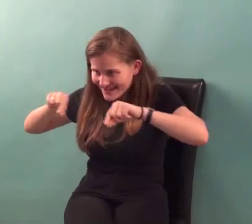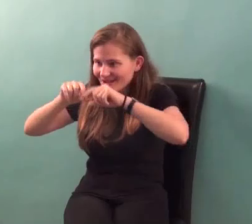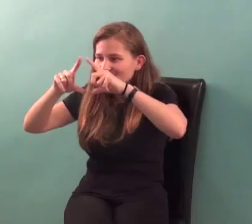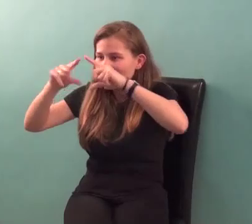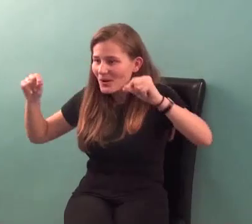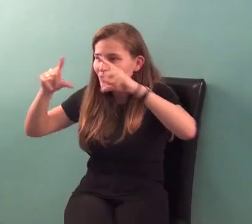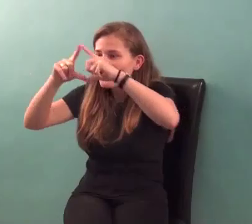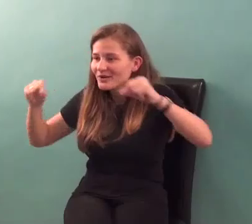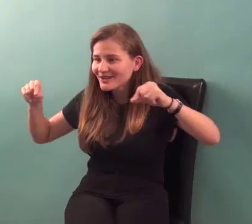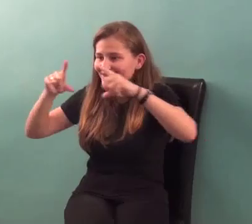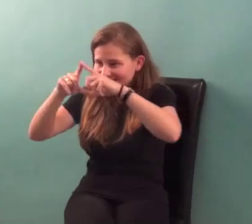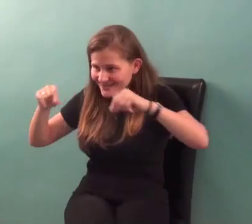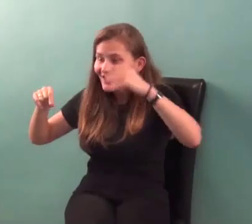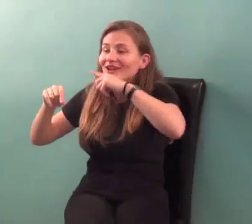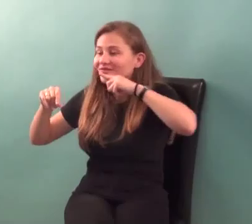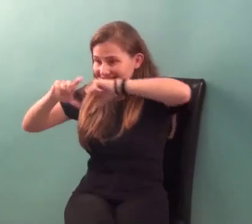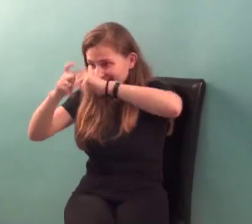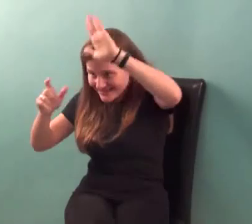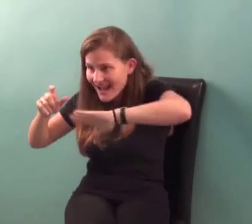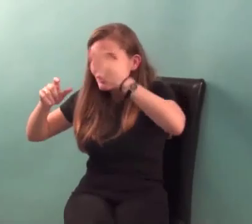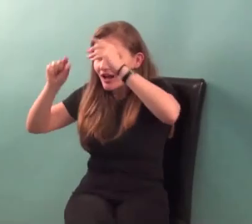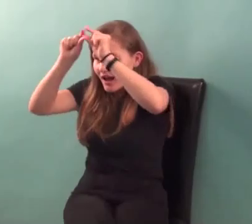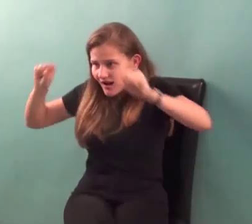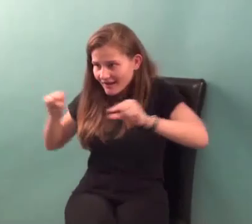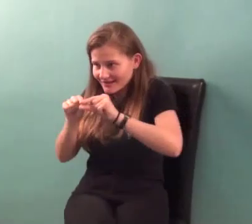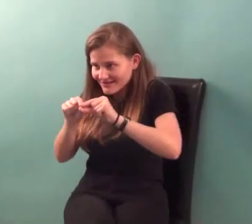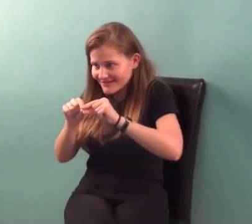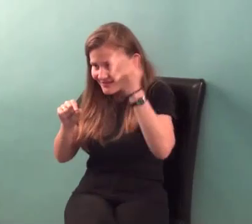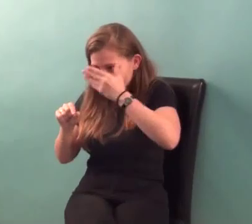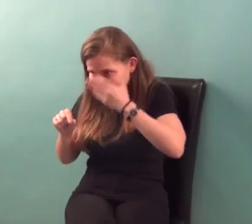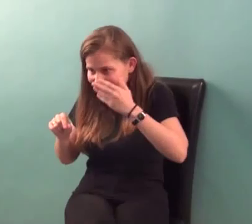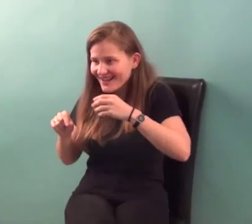Czarny trójkąt na czerwonym tle.